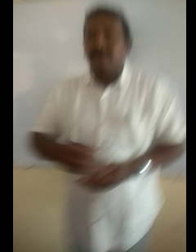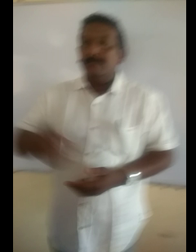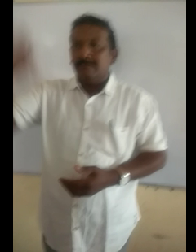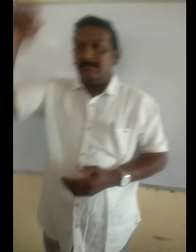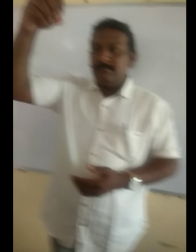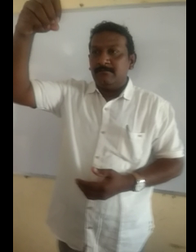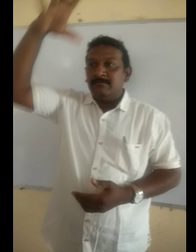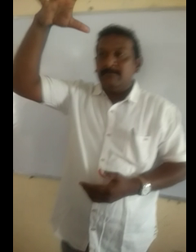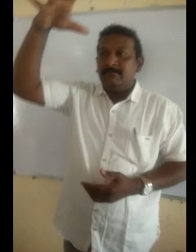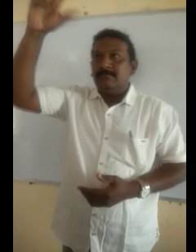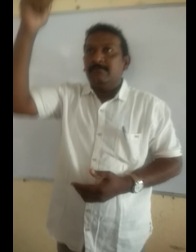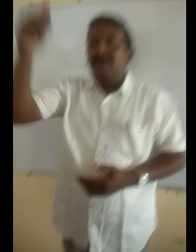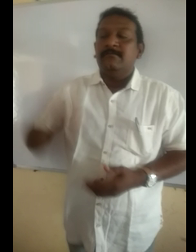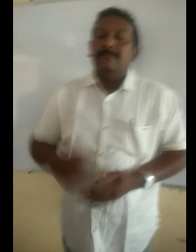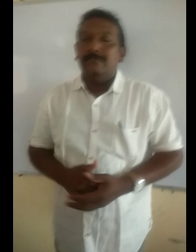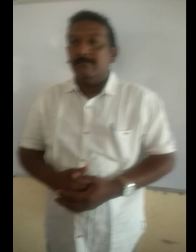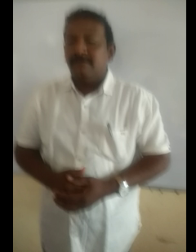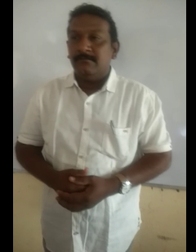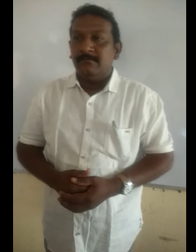turn on light turn off light